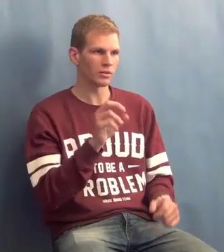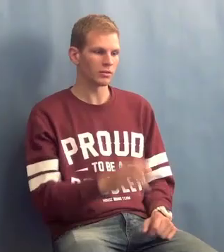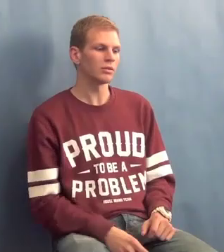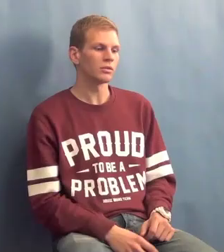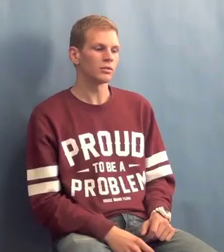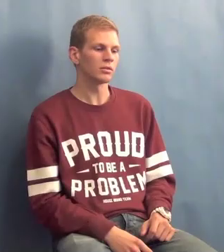Tak.